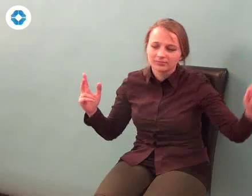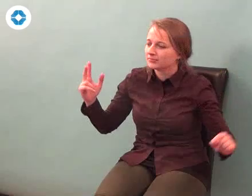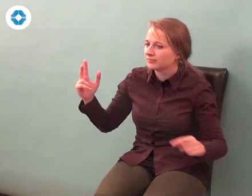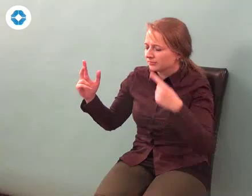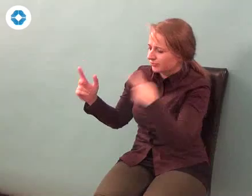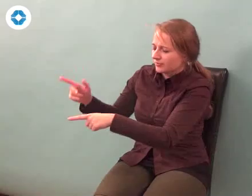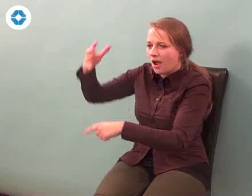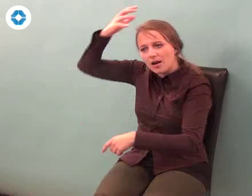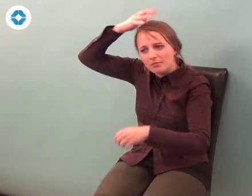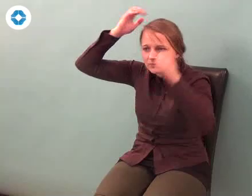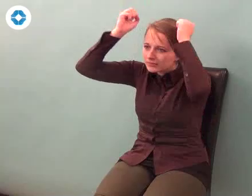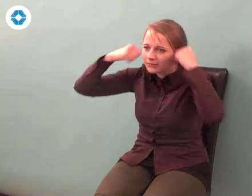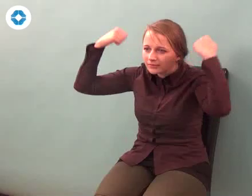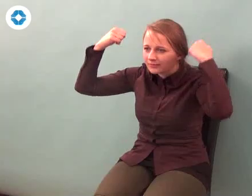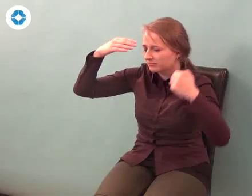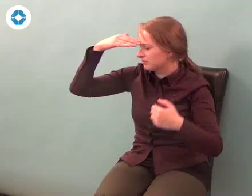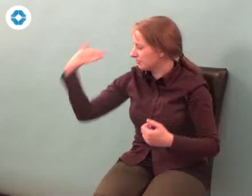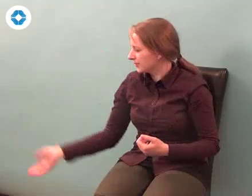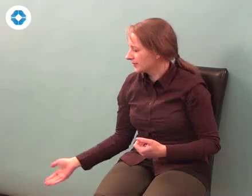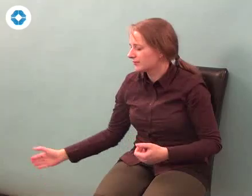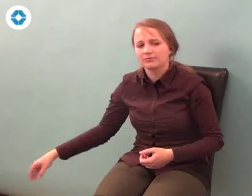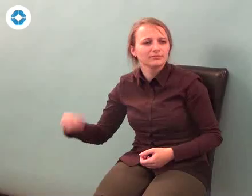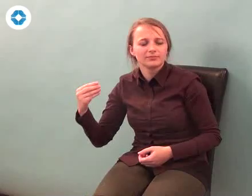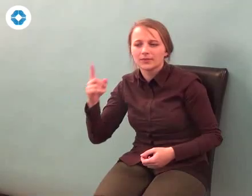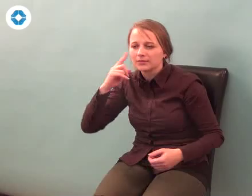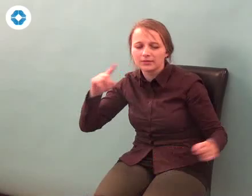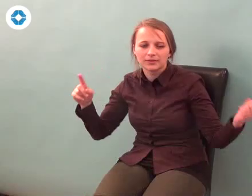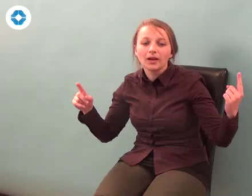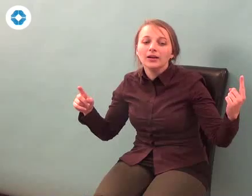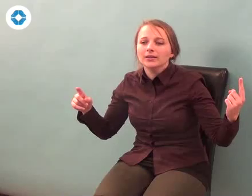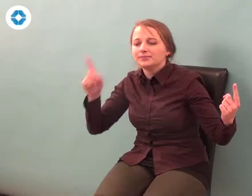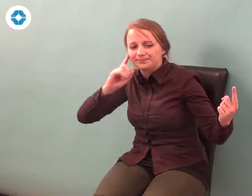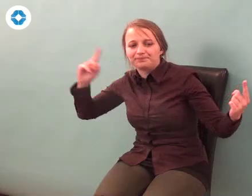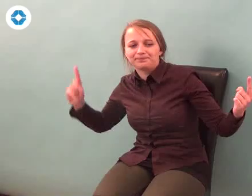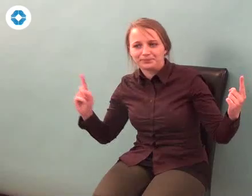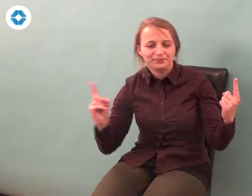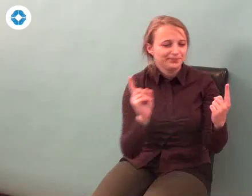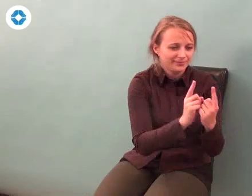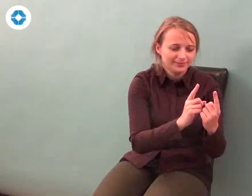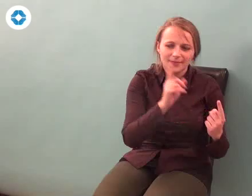Trzej chłopcy zauważają leżący, zgubiony kapelusz i jeden z nich zanosi go chłopakowi.